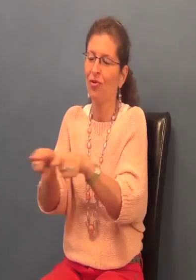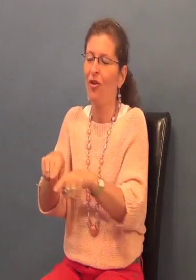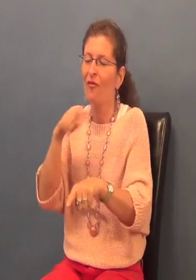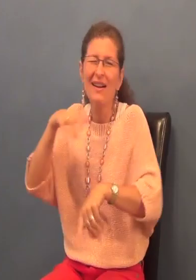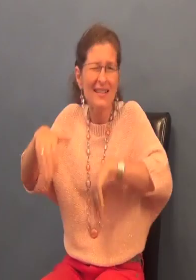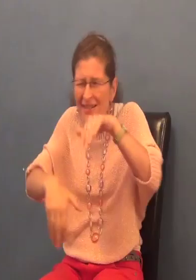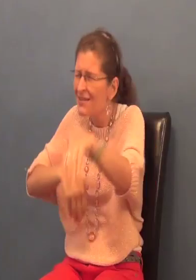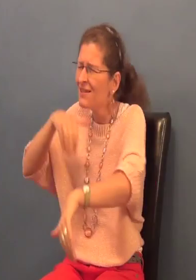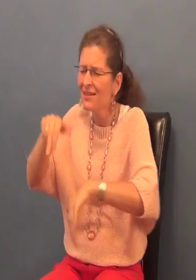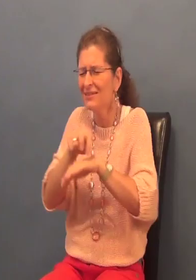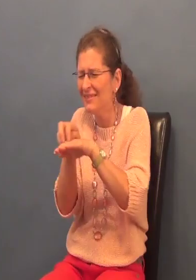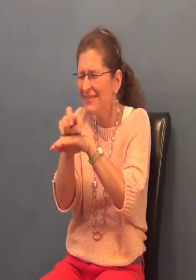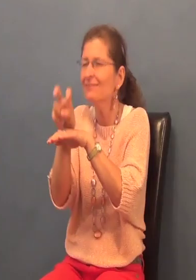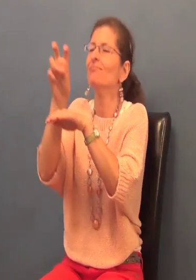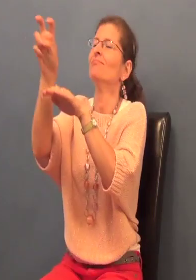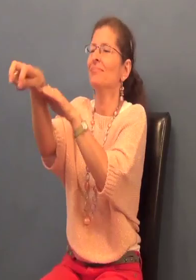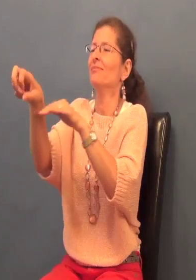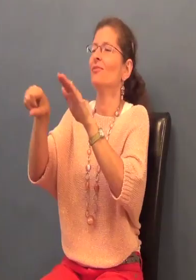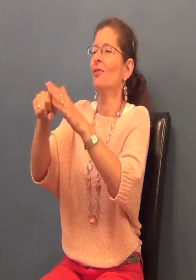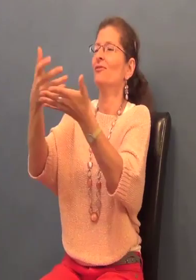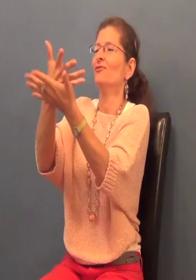Płynęli tak długo, aż dopłynęli do brzegu.